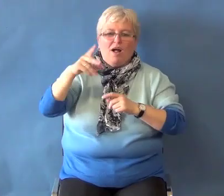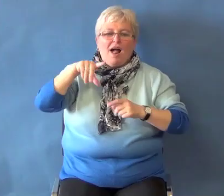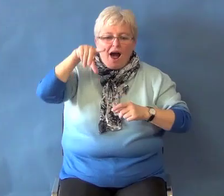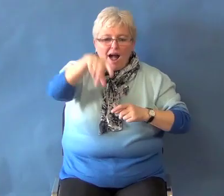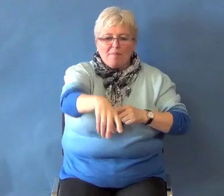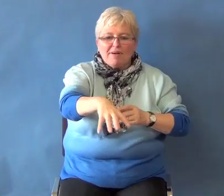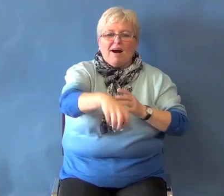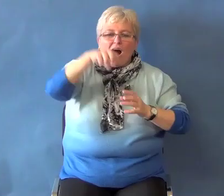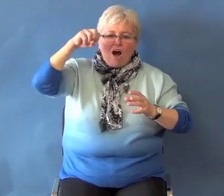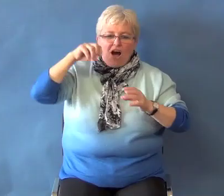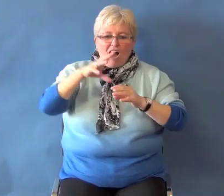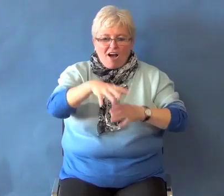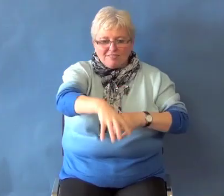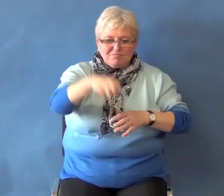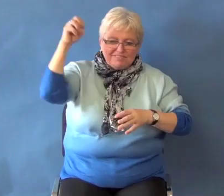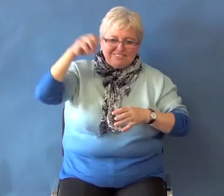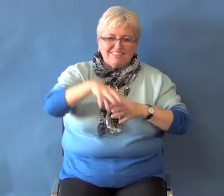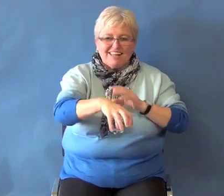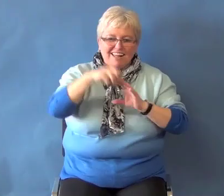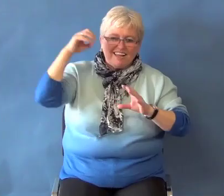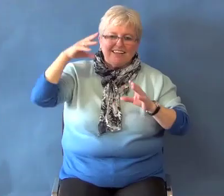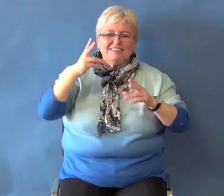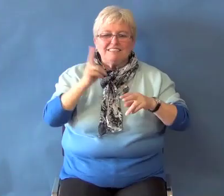I zabiera jabłka.